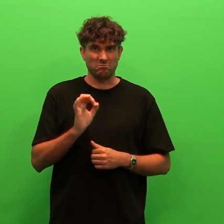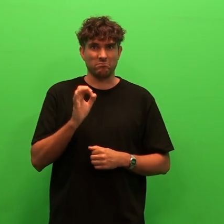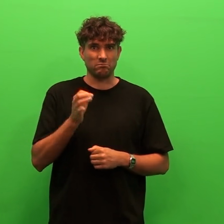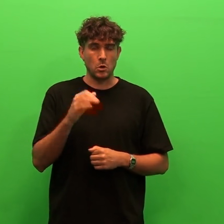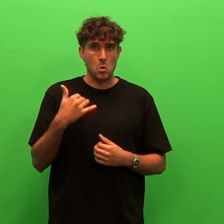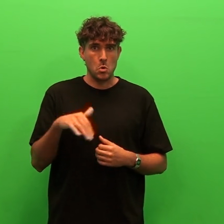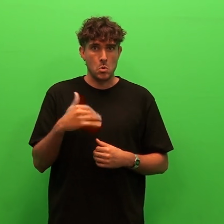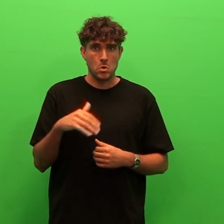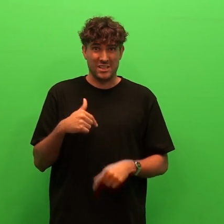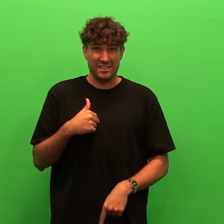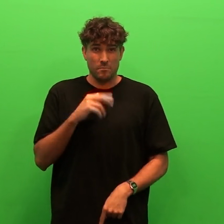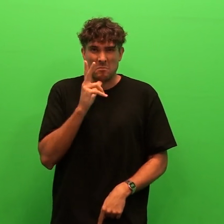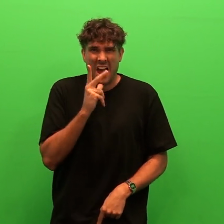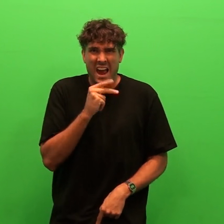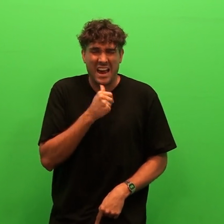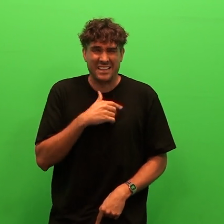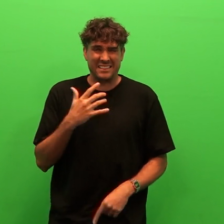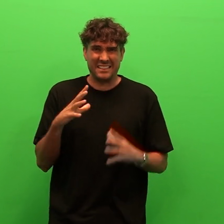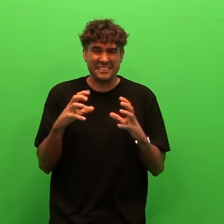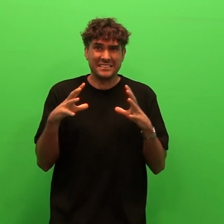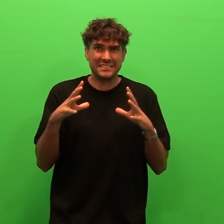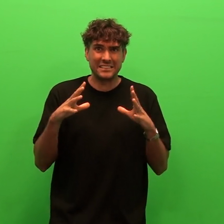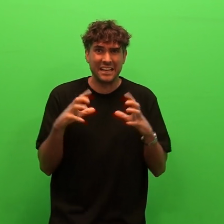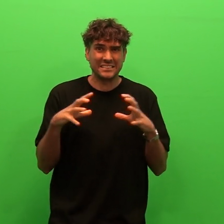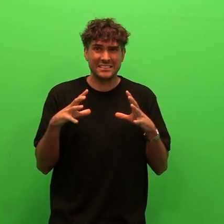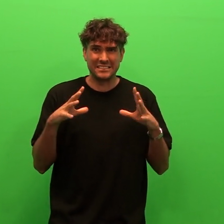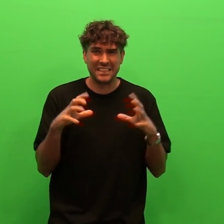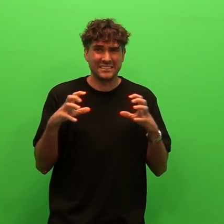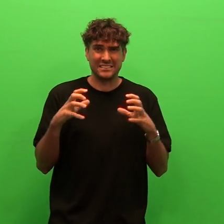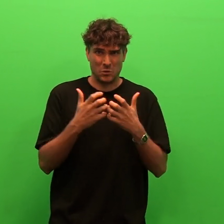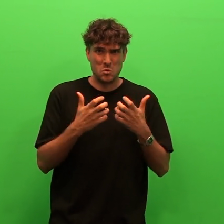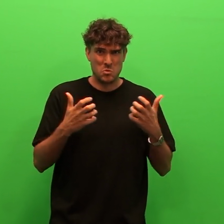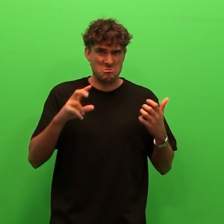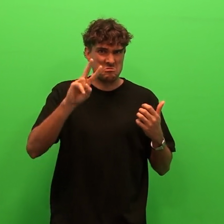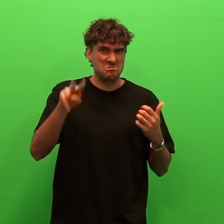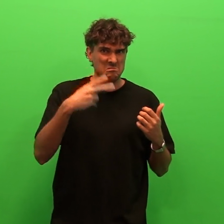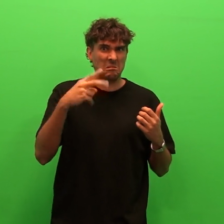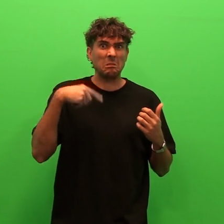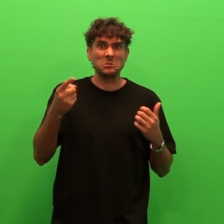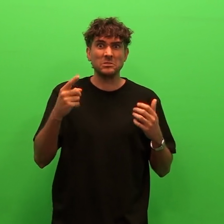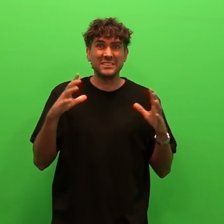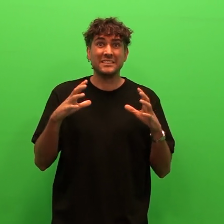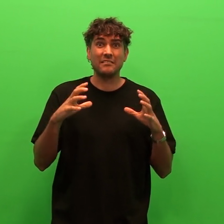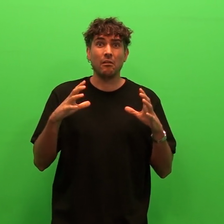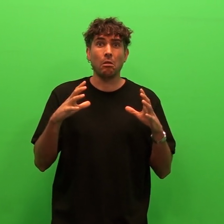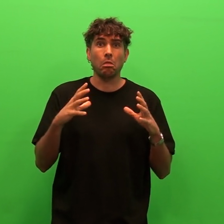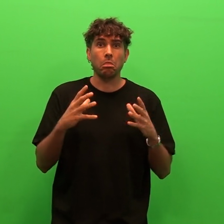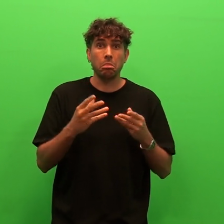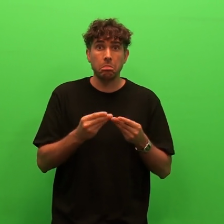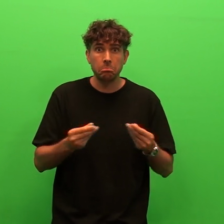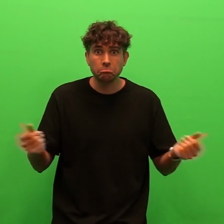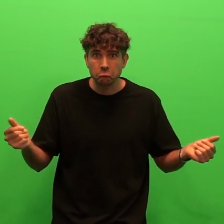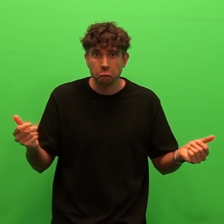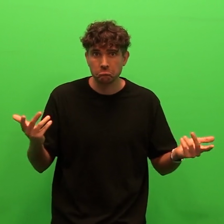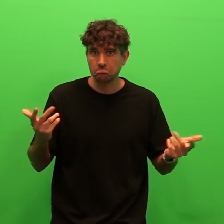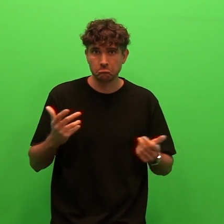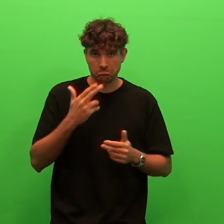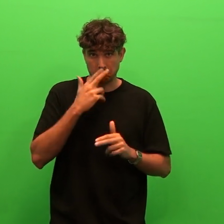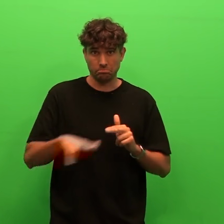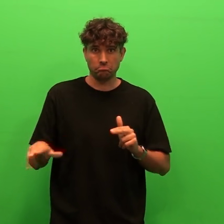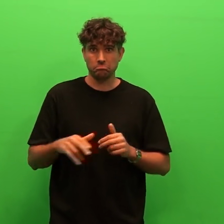Sí, em fa força mal aquí i tinc contraccions durant dues hores, després es redueixen fins que desapareixen, és estrany.